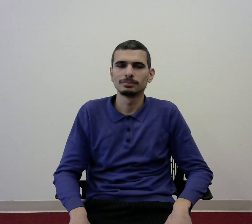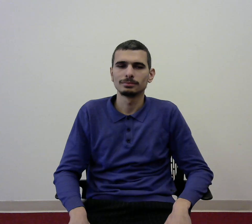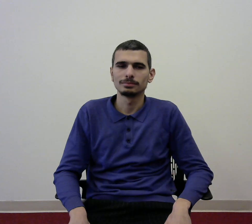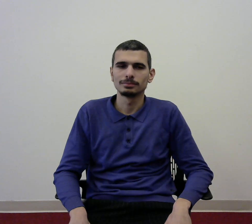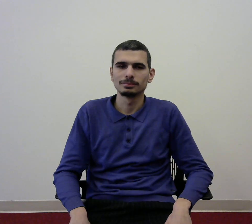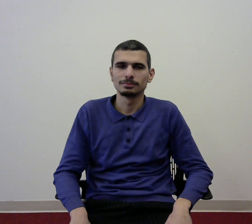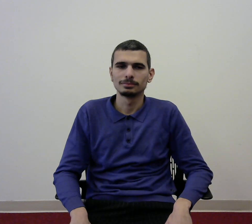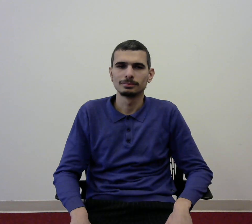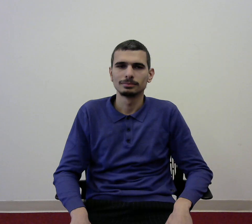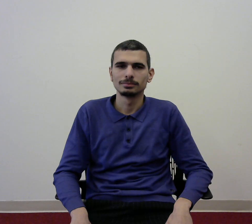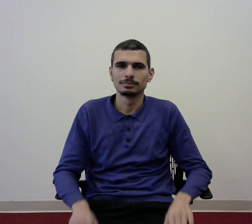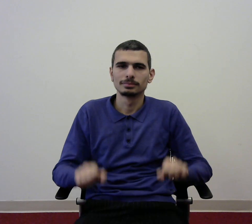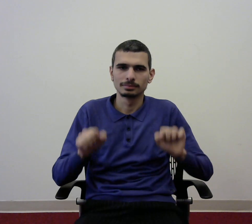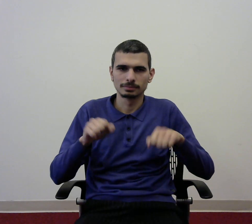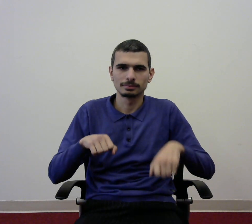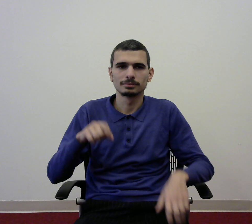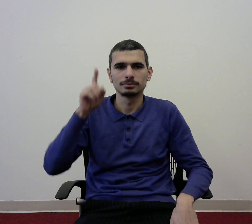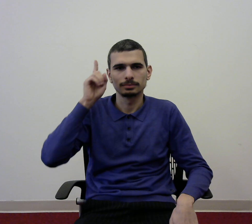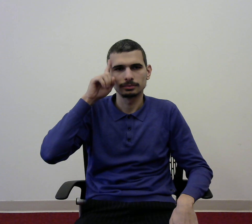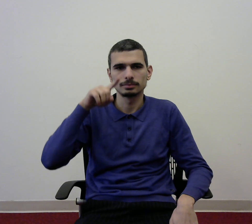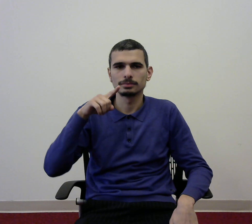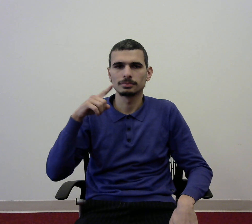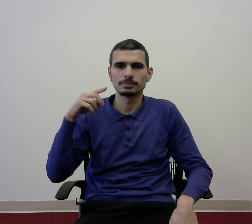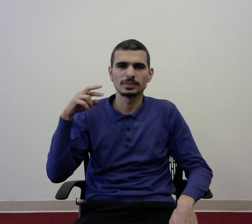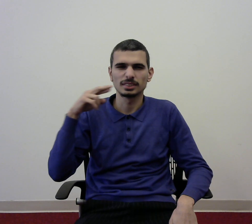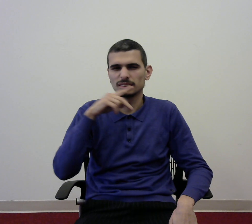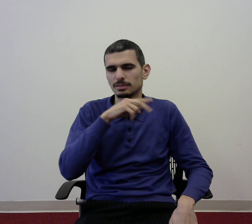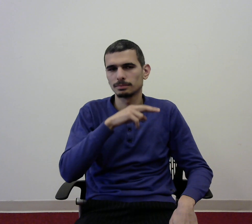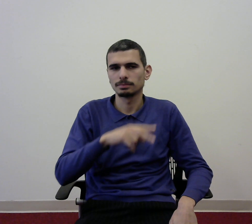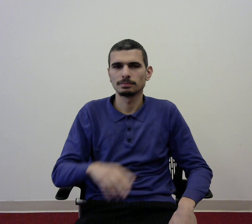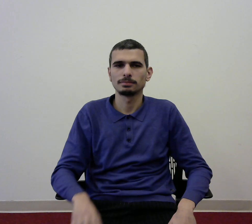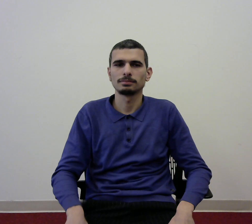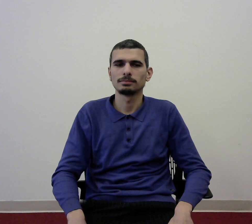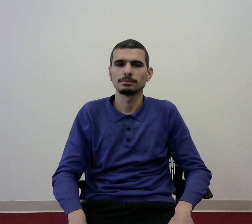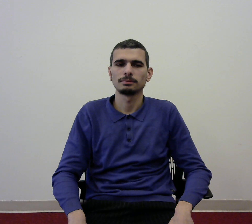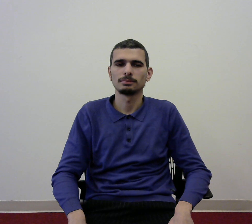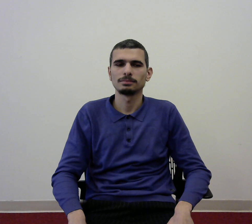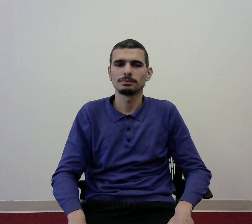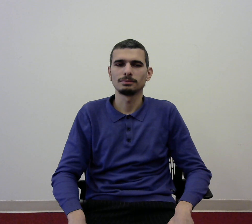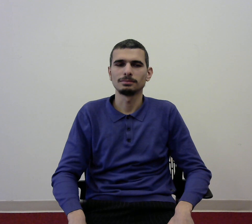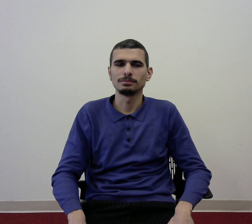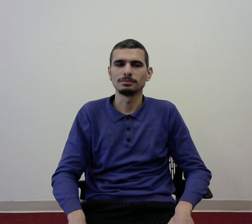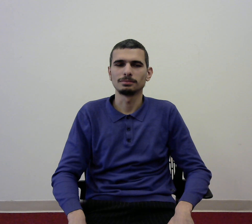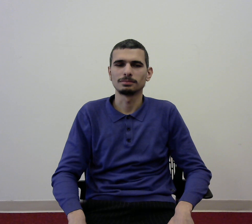Ola bilər mən zəhərlənmişəm